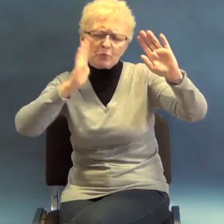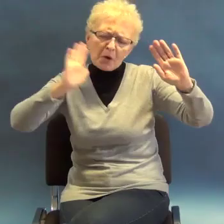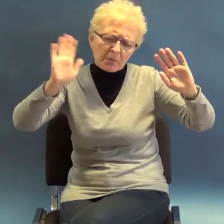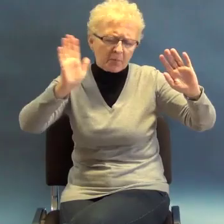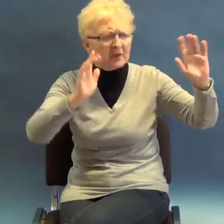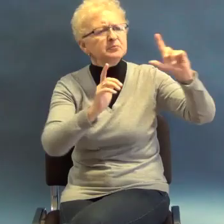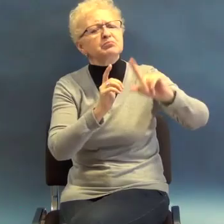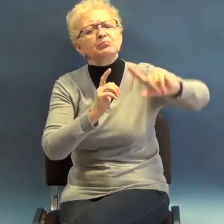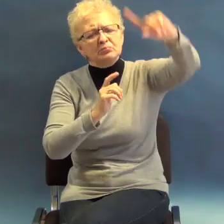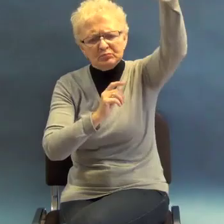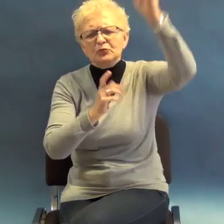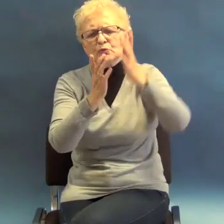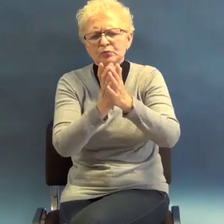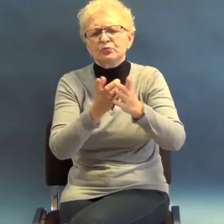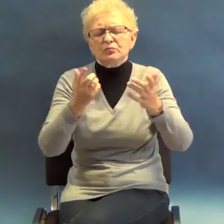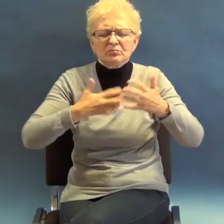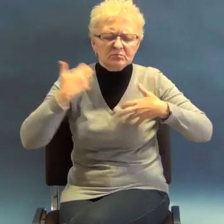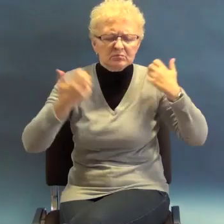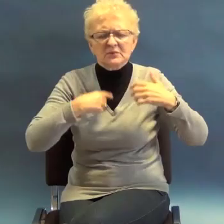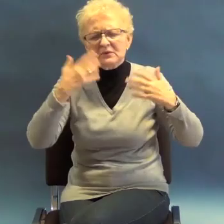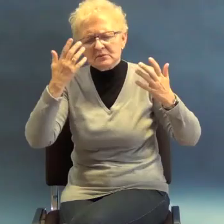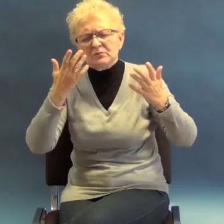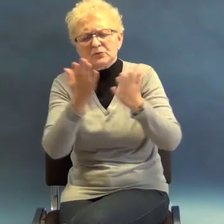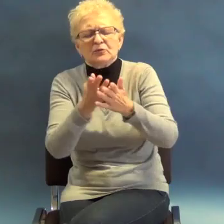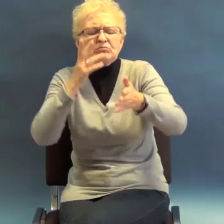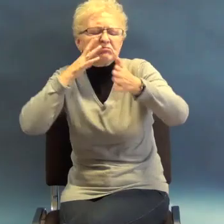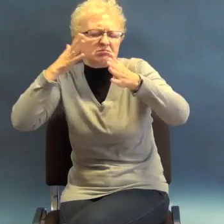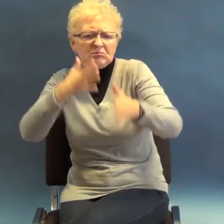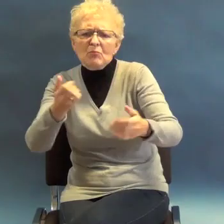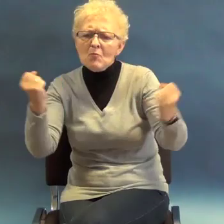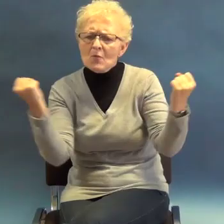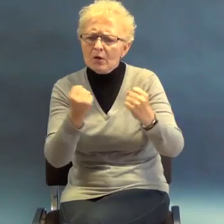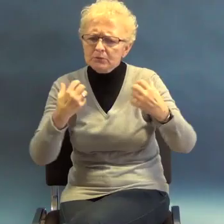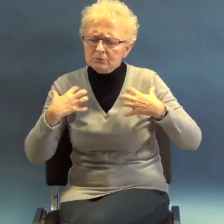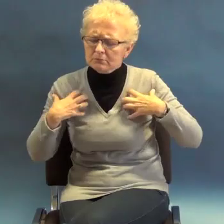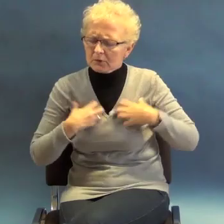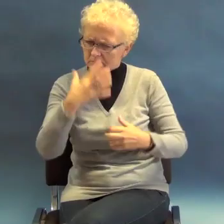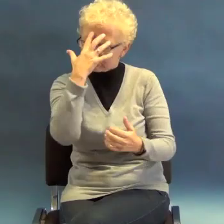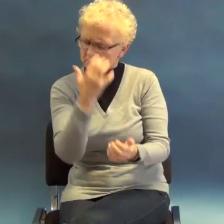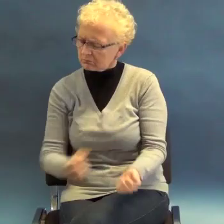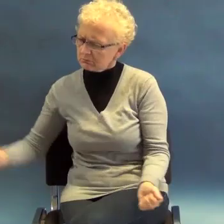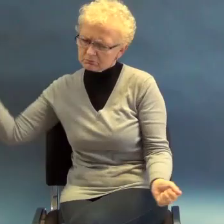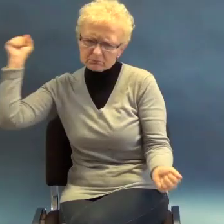Poszła do góry, rozebrała się, umyła się, położyła się do łóżka i zasnęła kamiennym snem.